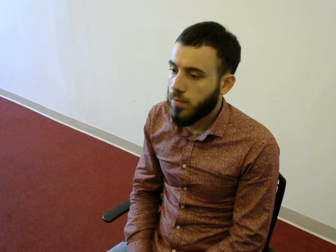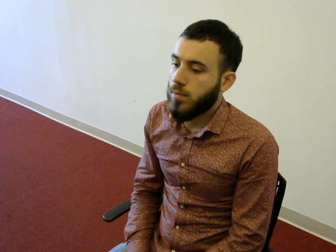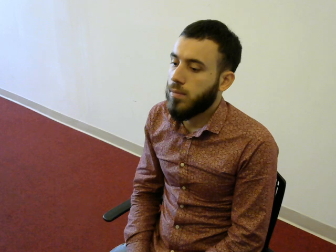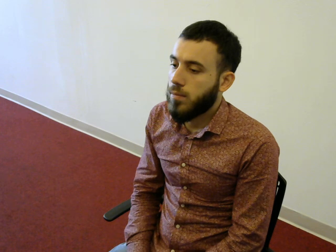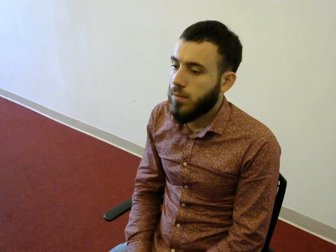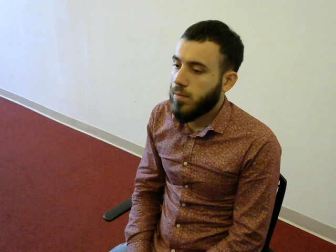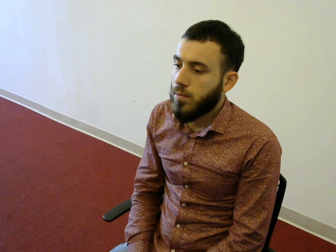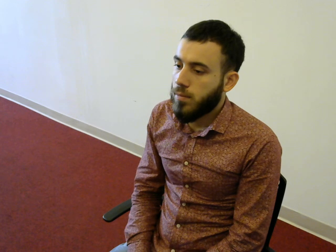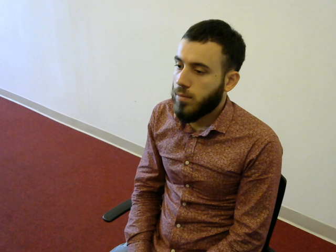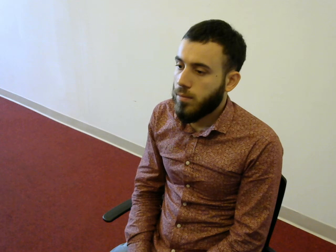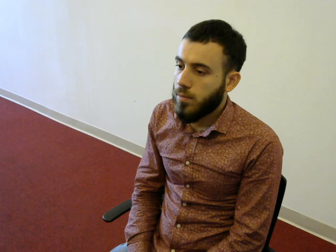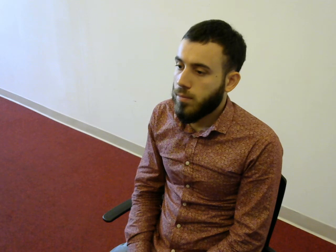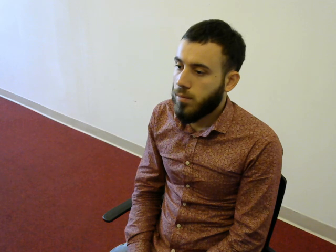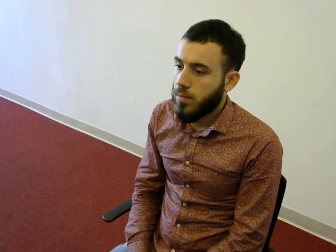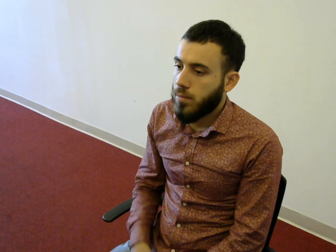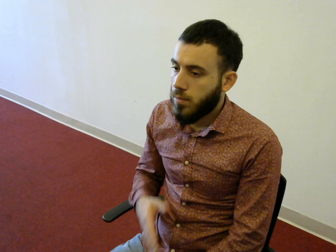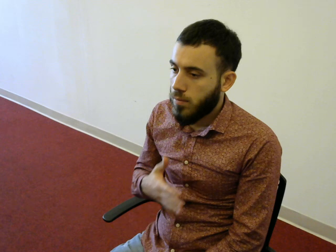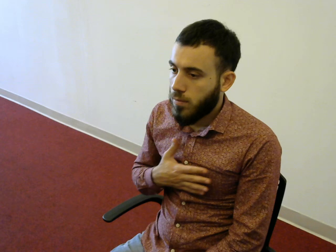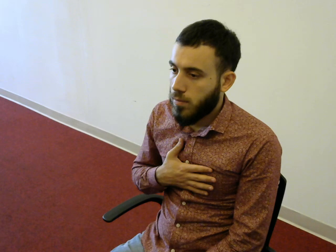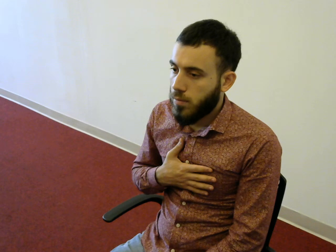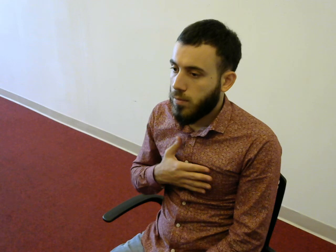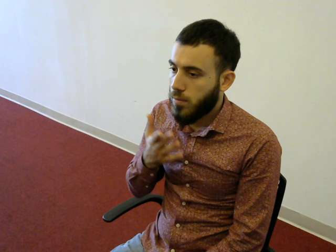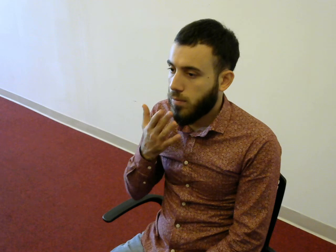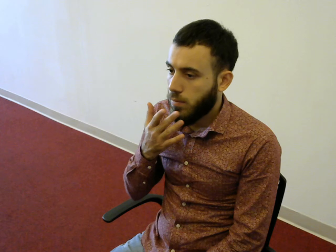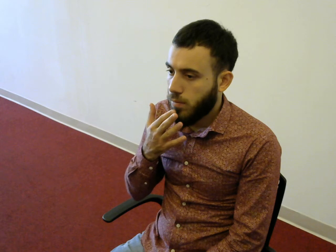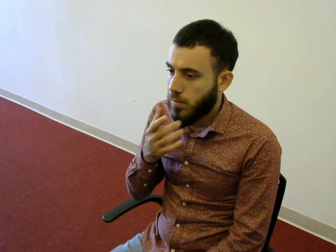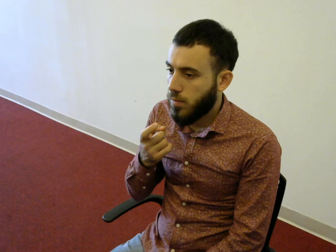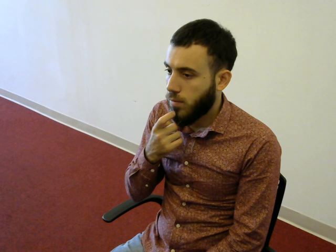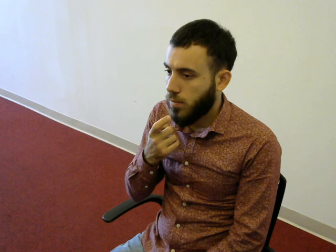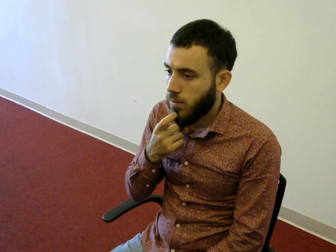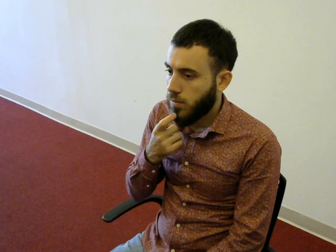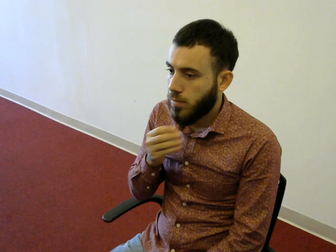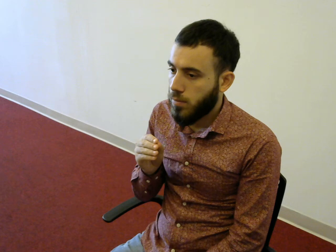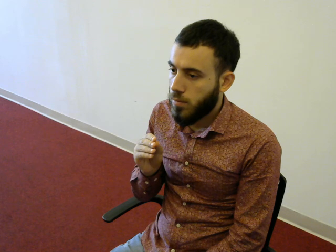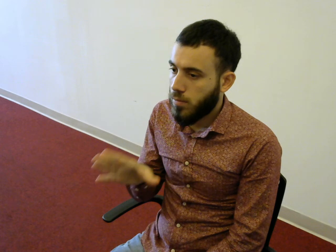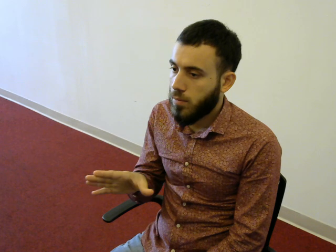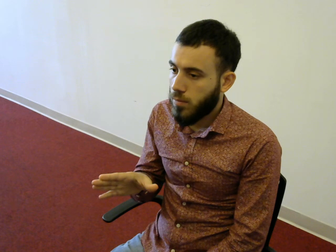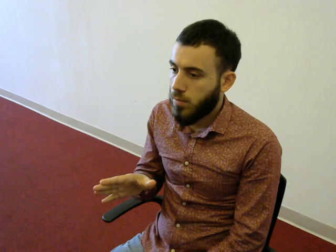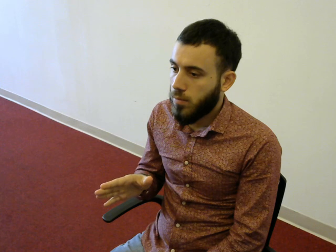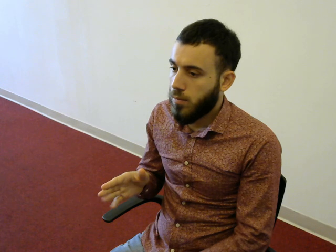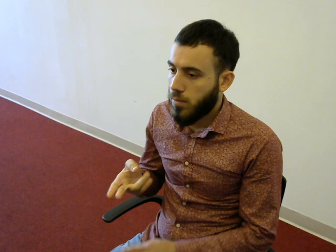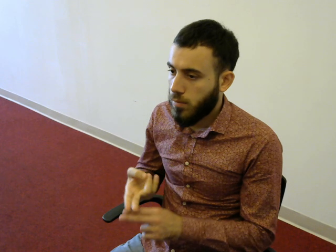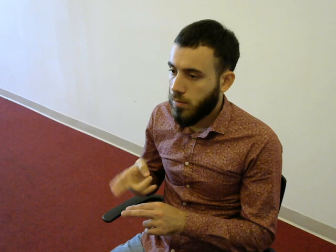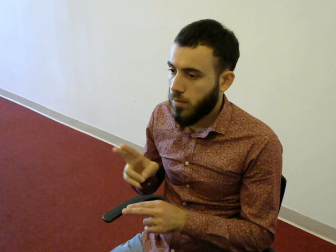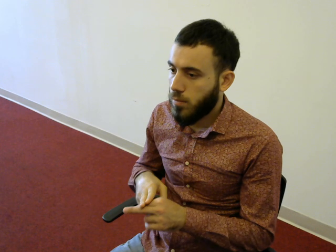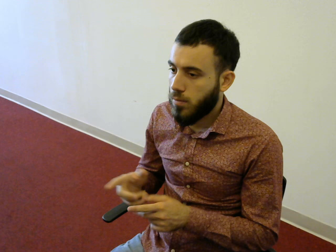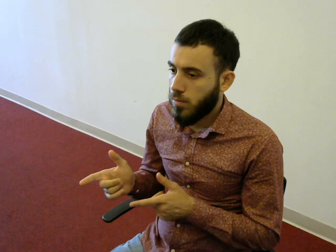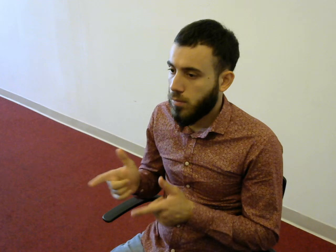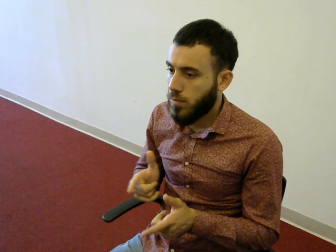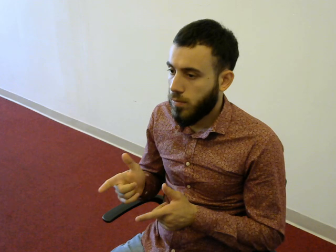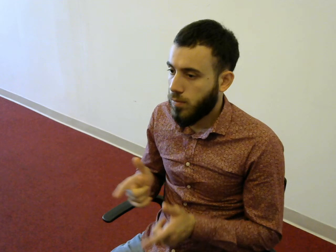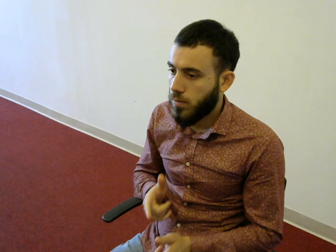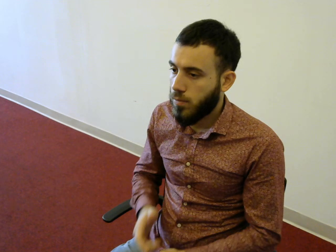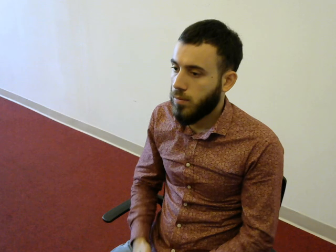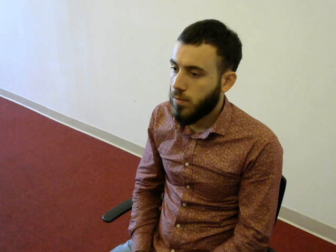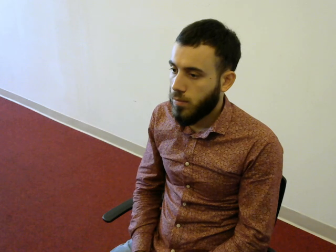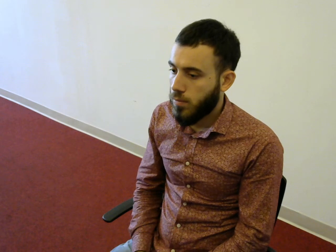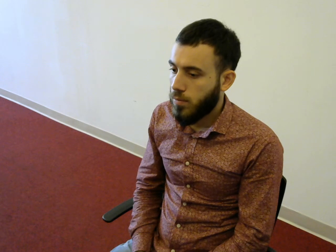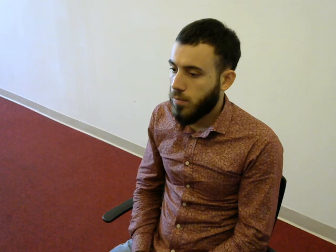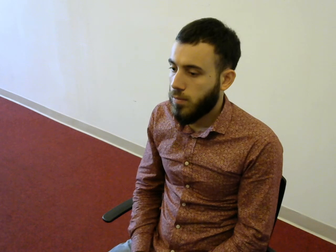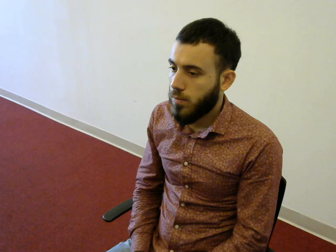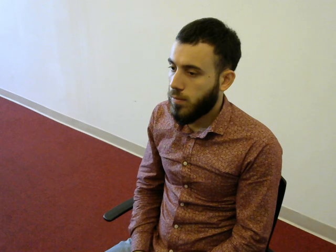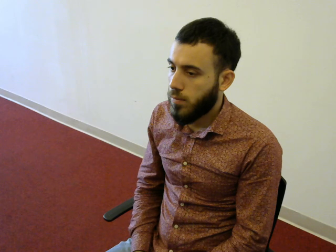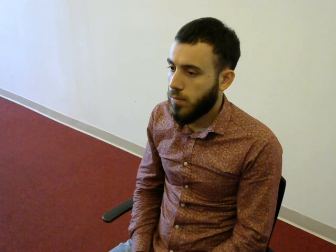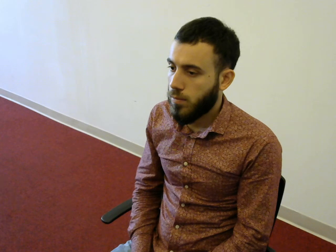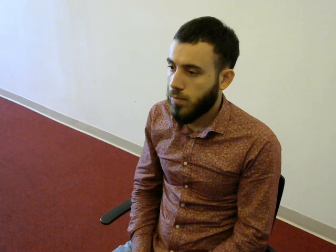Mən xarici dil diplom üçün hazırlaşıram